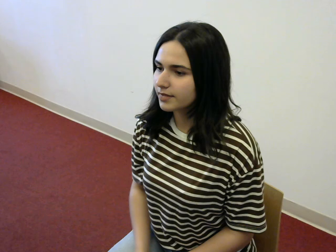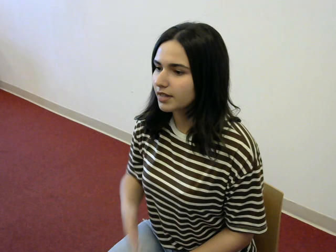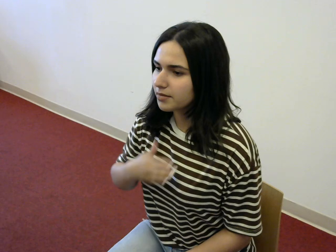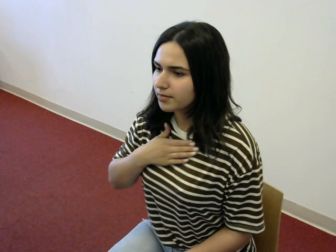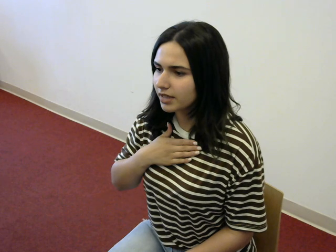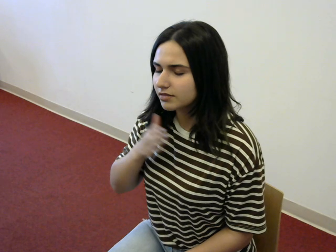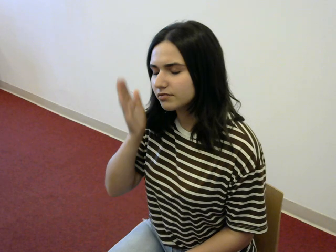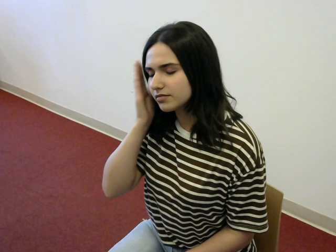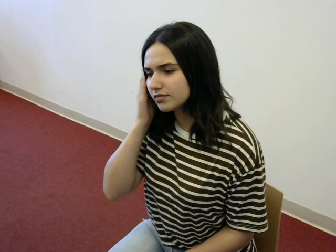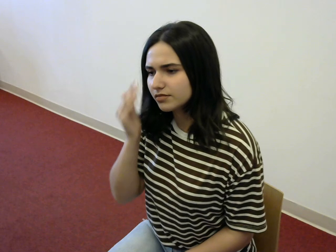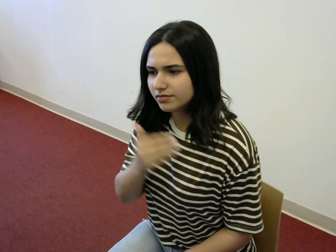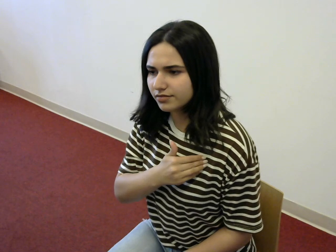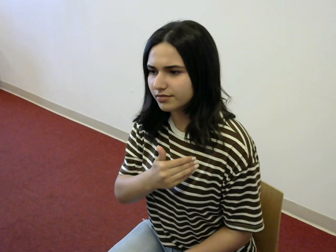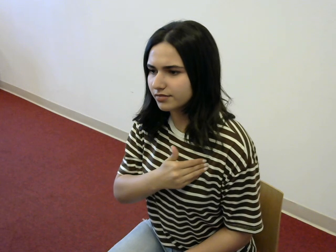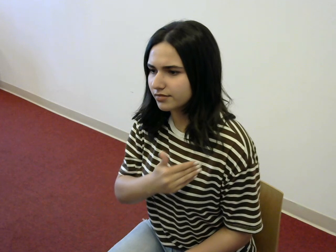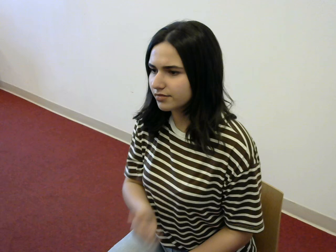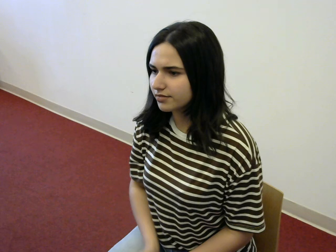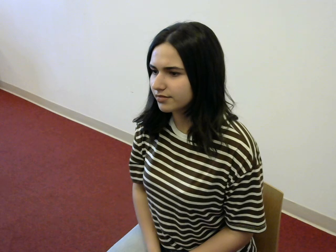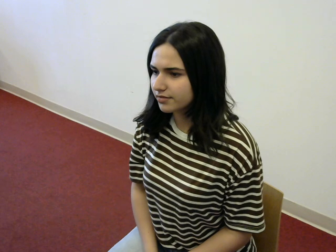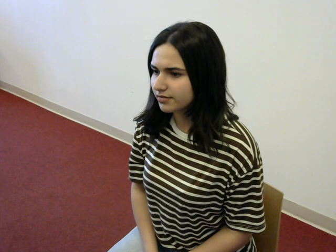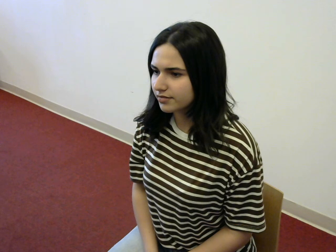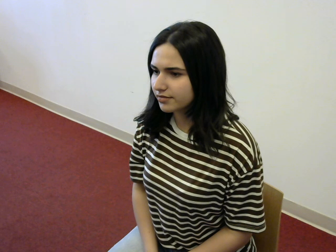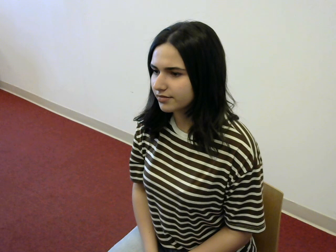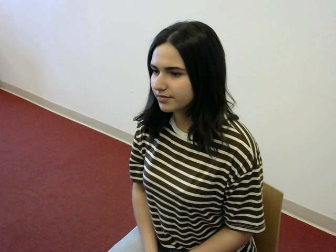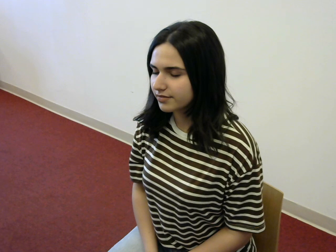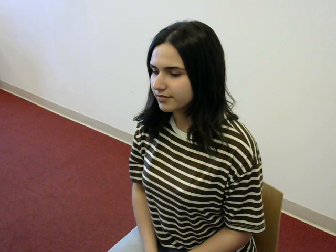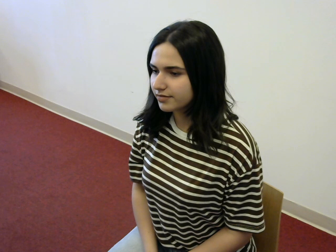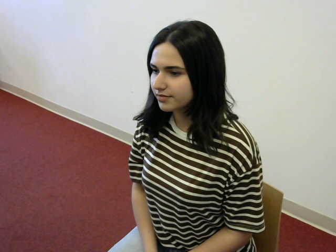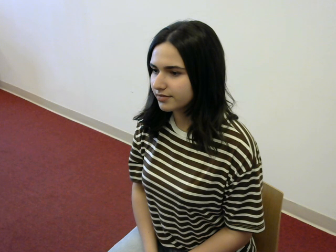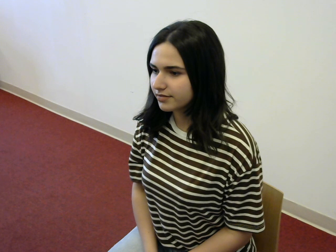Mən yatmaq istəyirəm